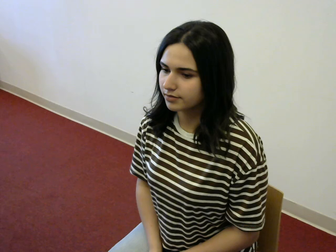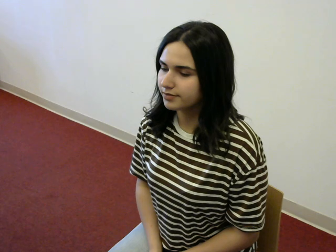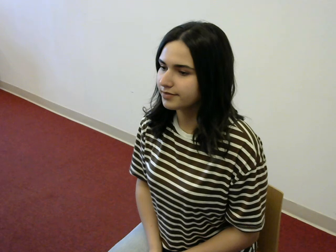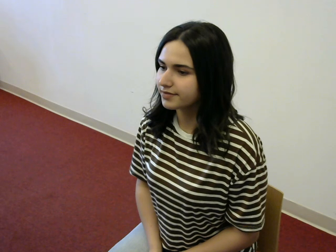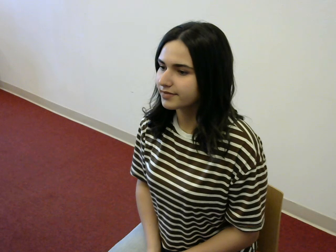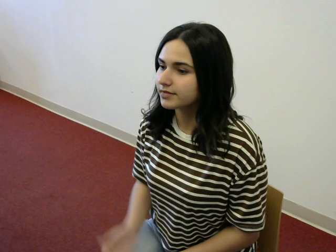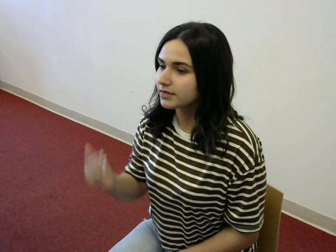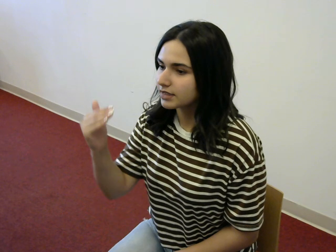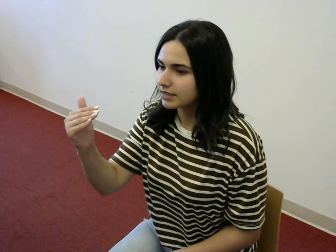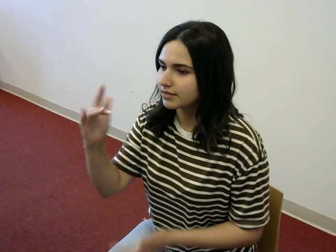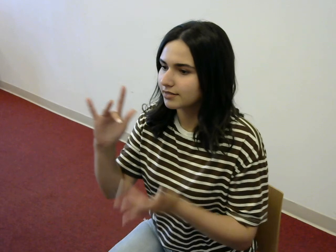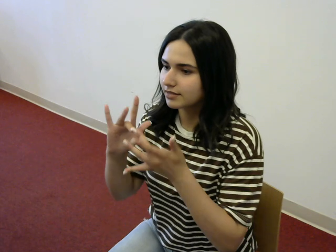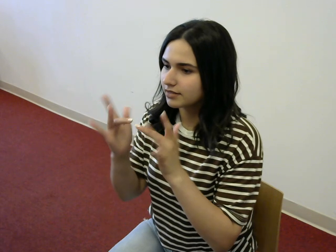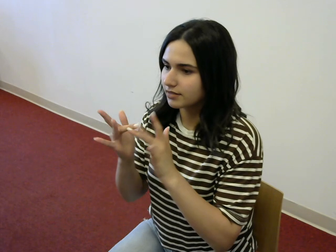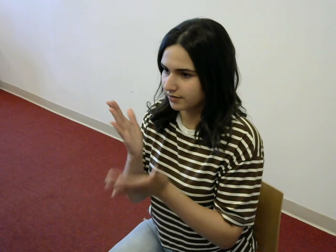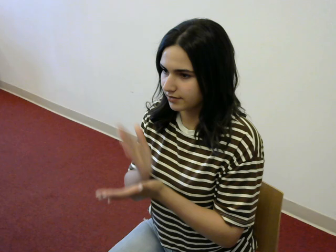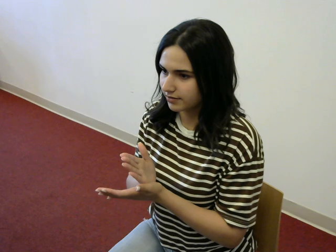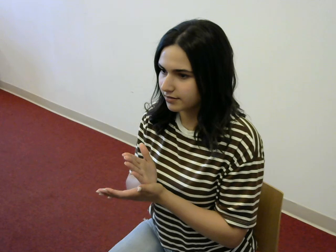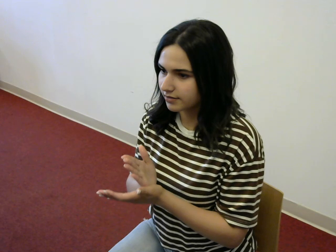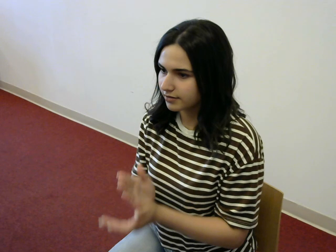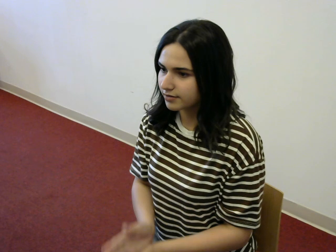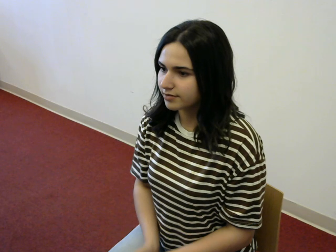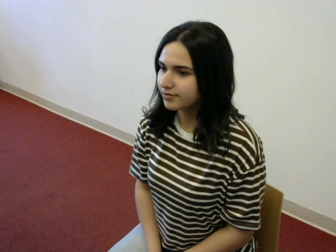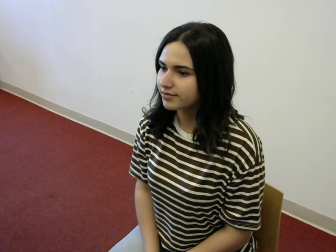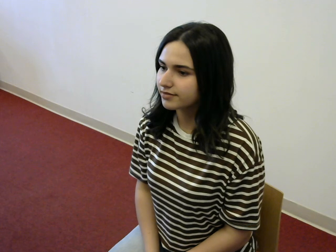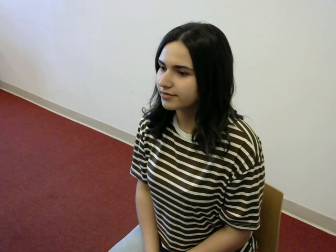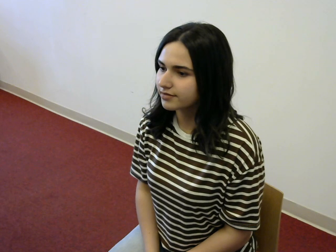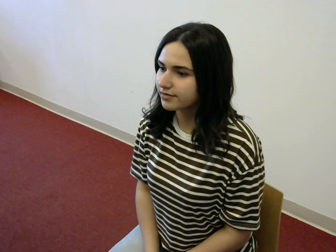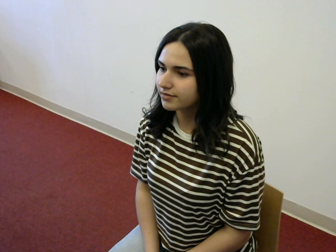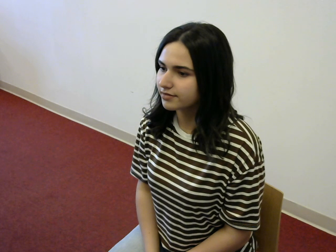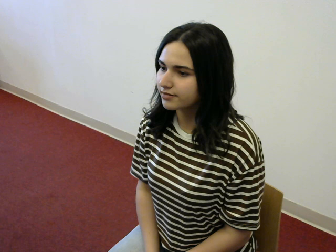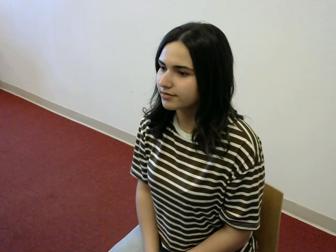Sizdə internet varmı?